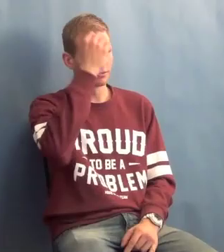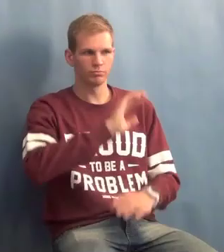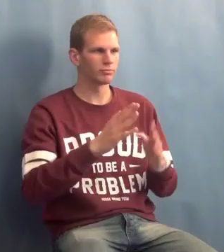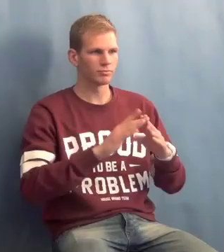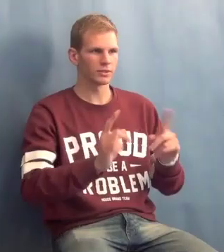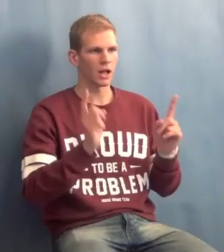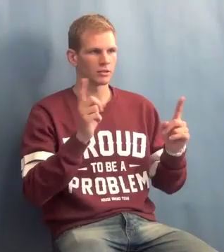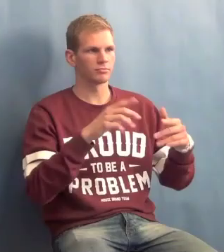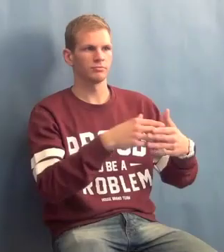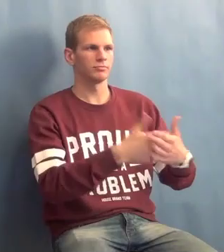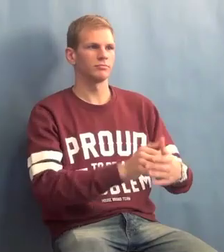Mam zakaz, nie wolno mi się w domu kąpać pod prysznicem.